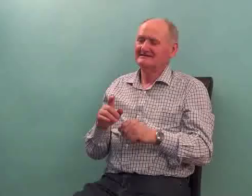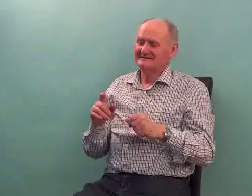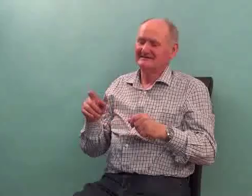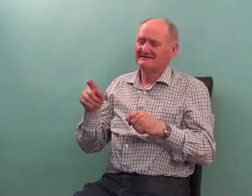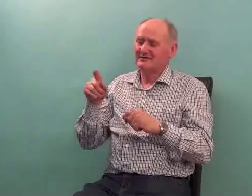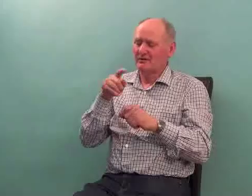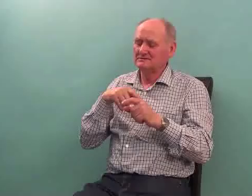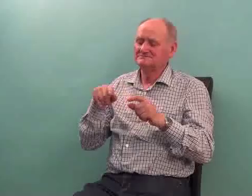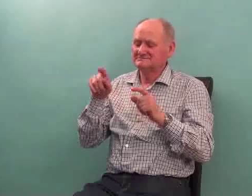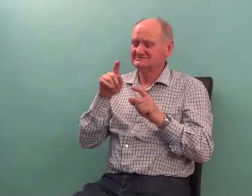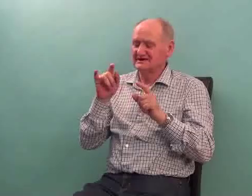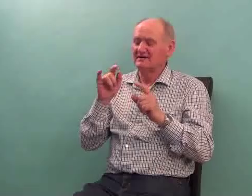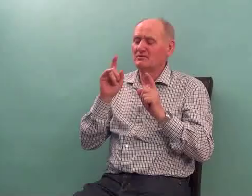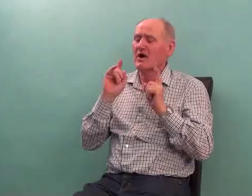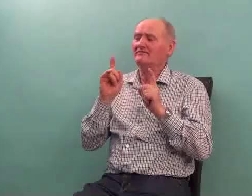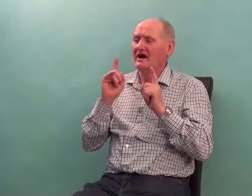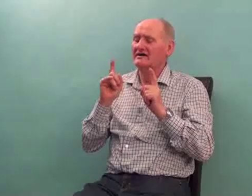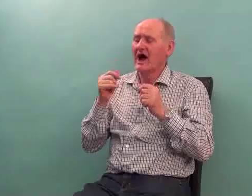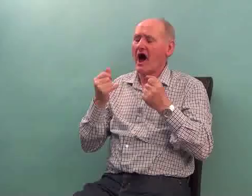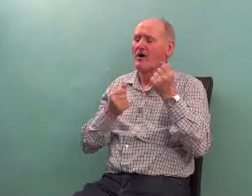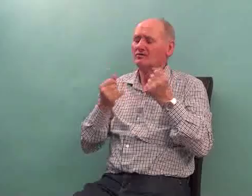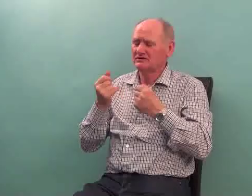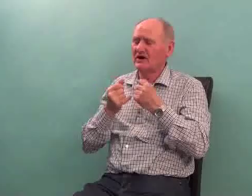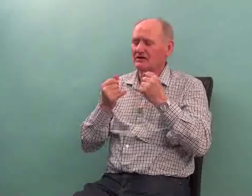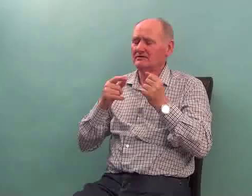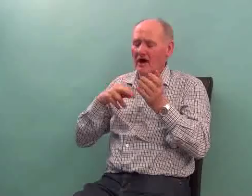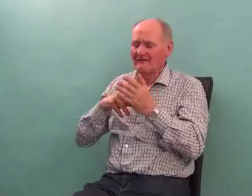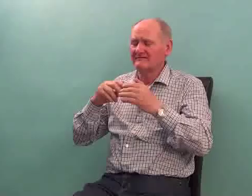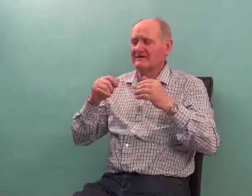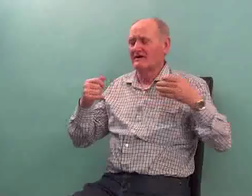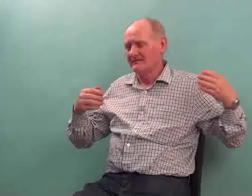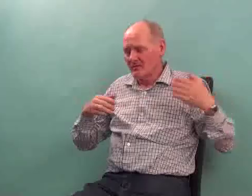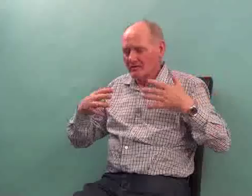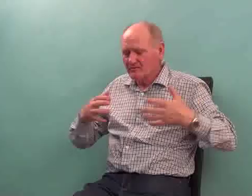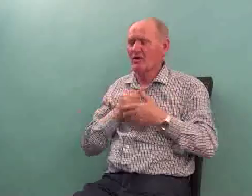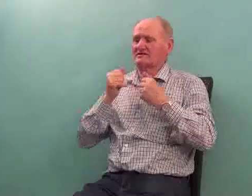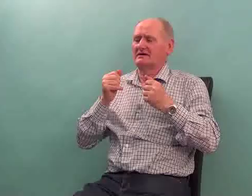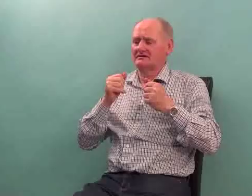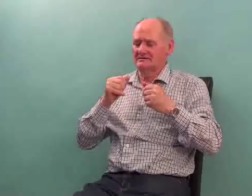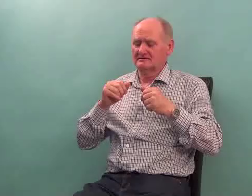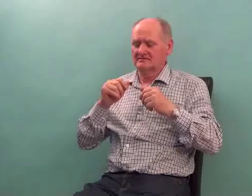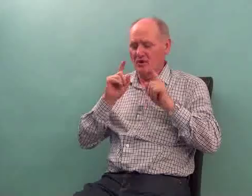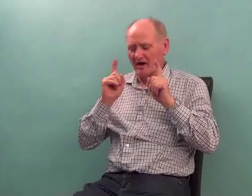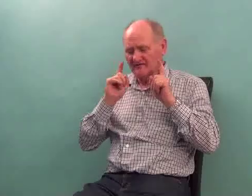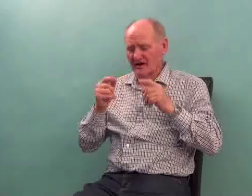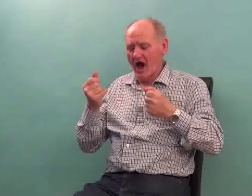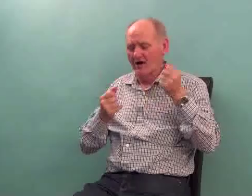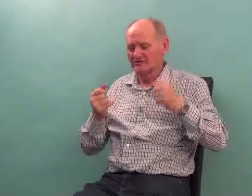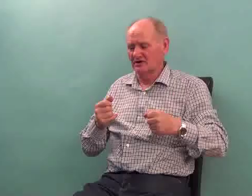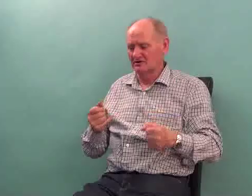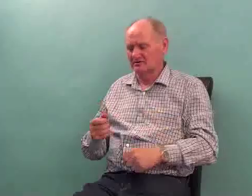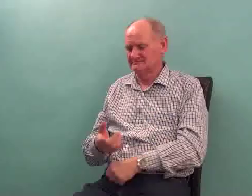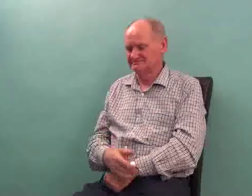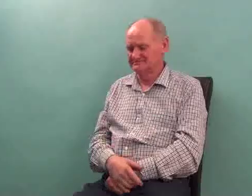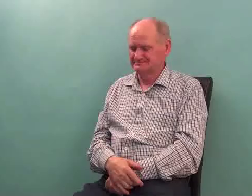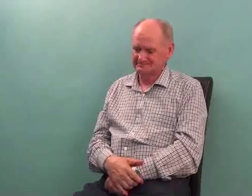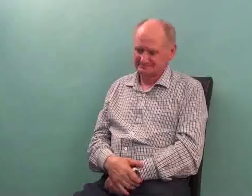Ten okrągły znak to takie ostrzeżenie, żeby uważać na jadący samochód, żeby nie wbiegać na jezdnię gdy samochód jedzie.